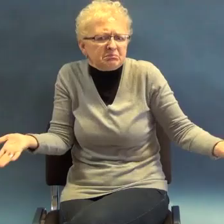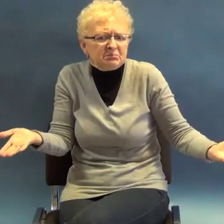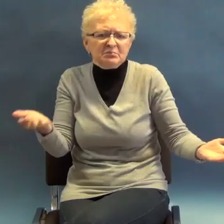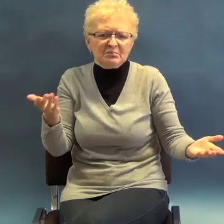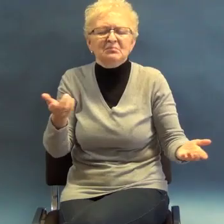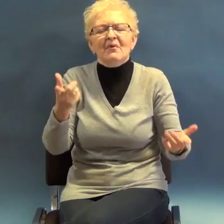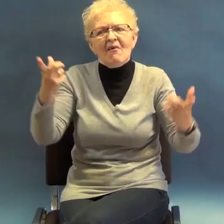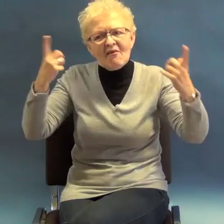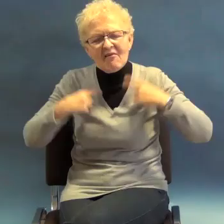Aha, aha.